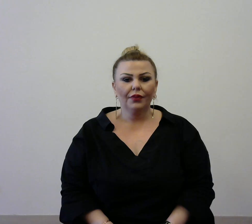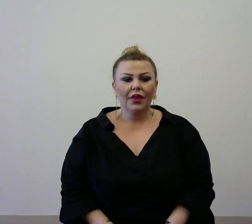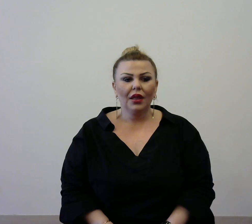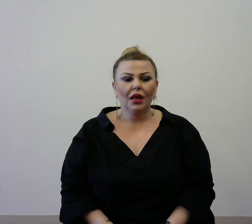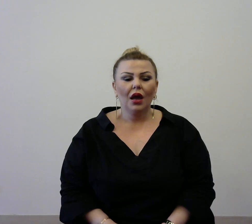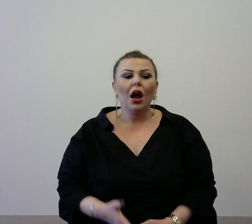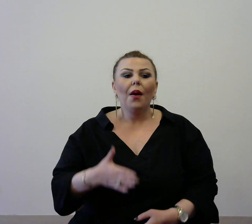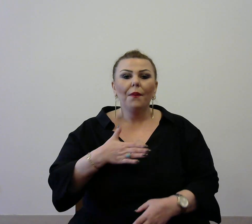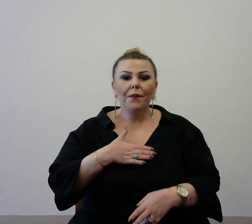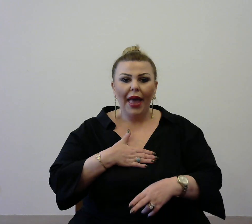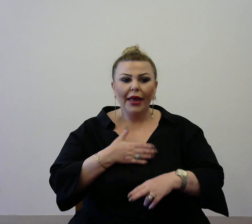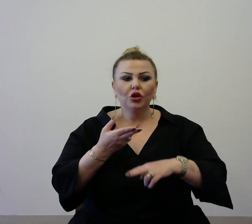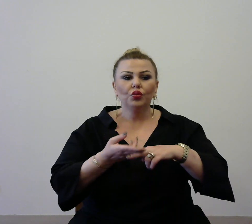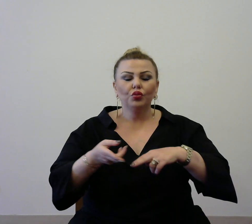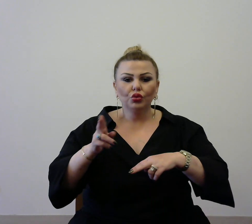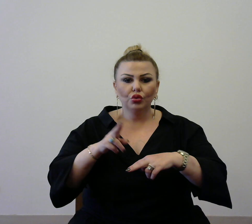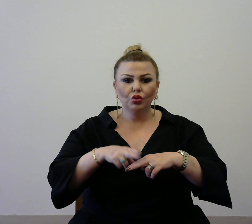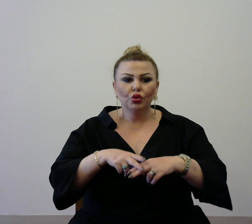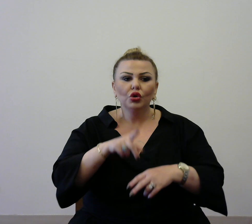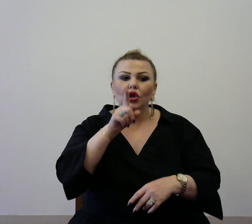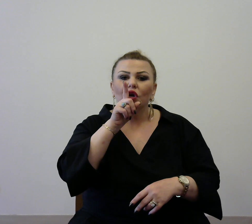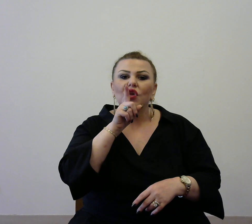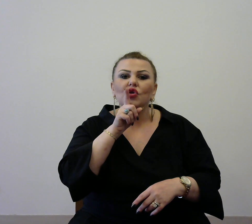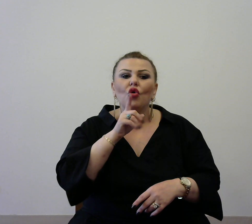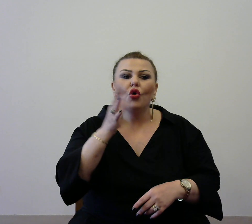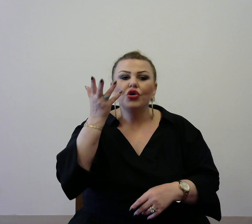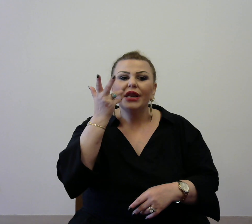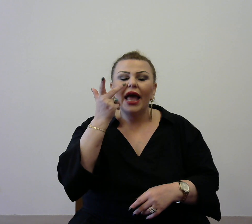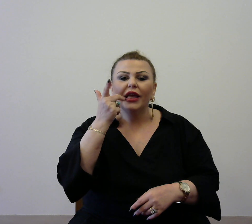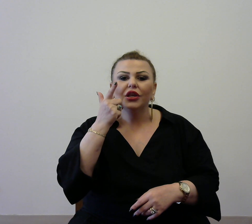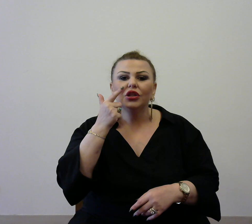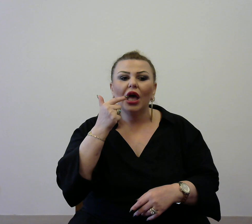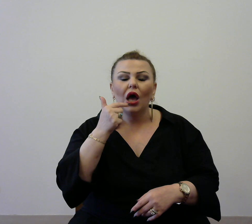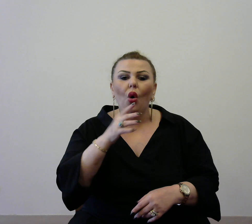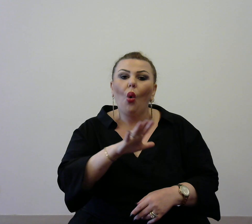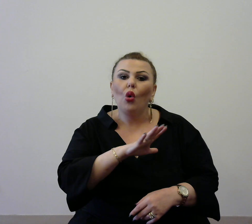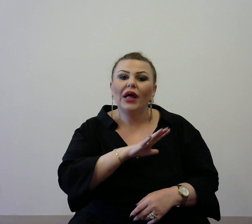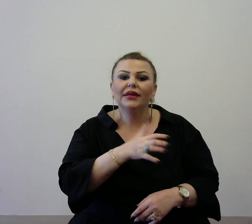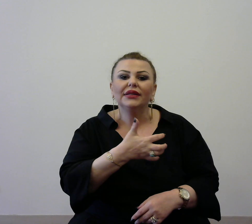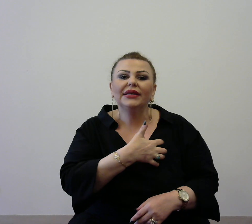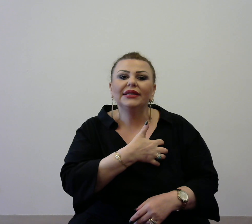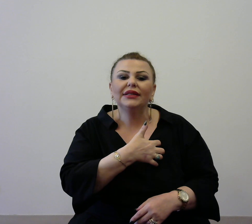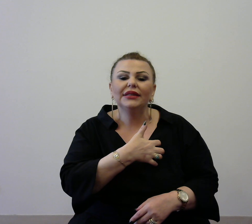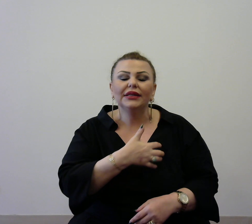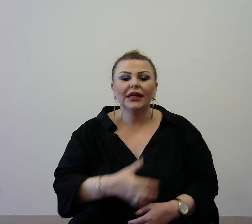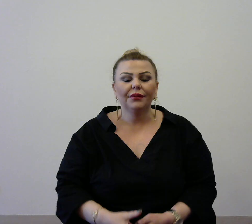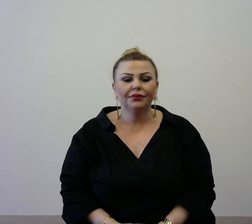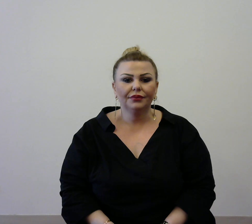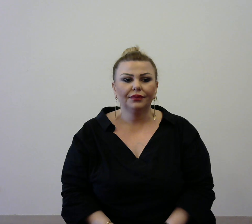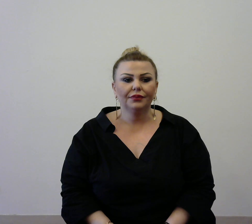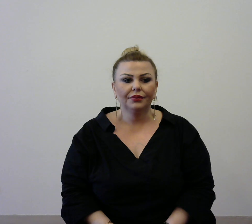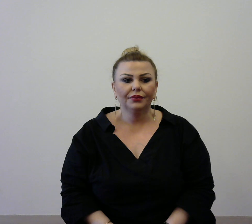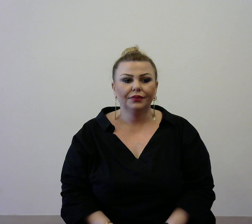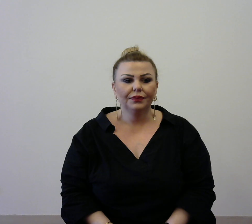Mən bunun göy rəngdə olanını istəyirəm